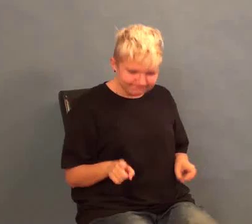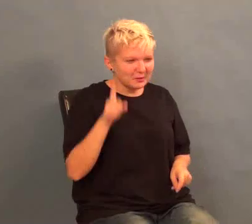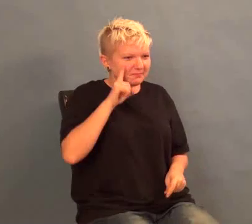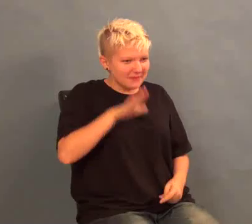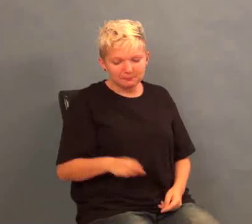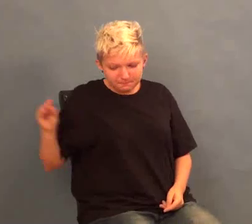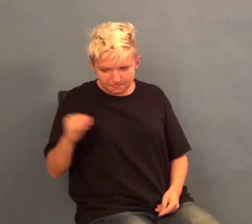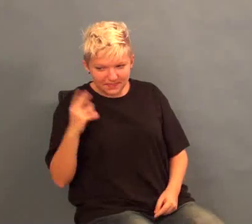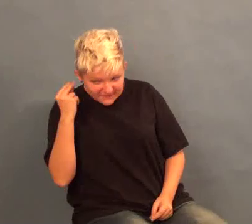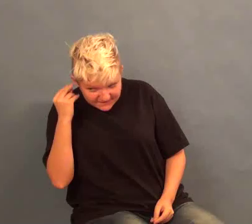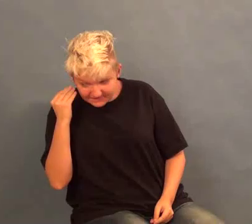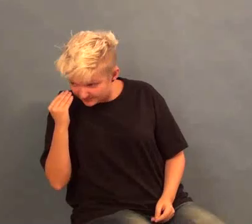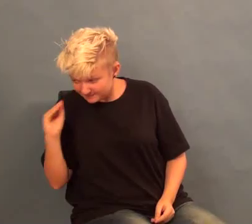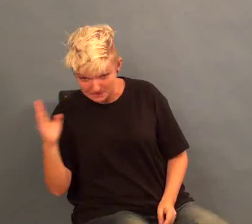Podchodzi mały chłopak, mówi mu coś na ucho.